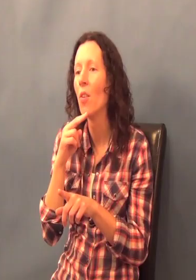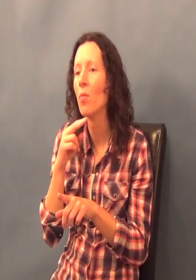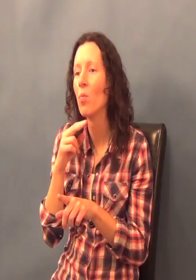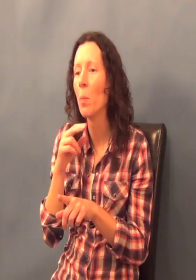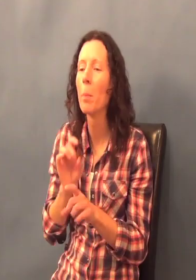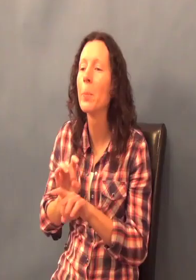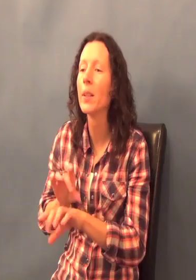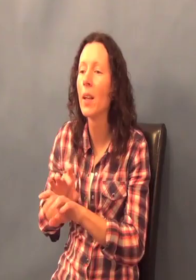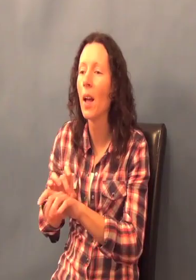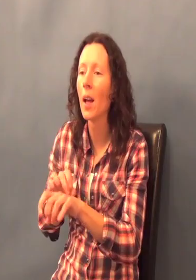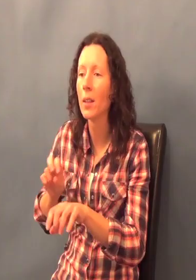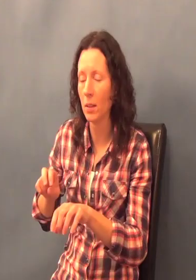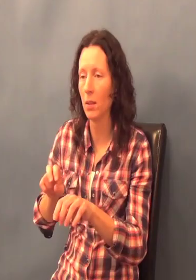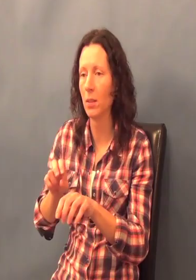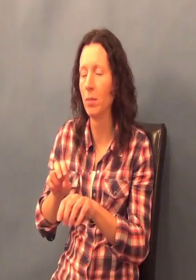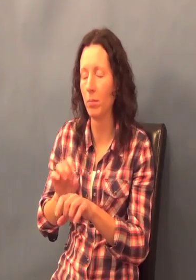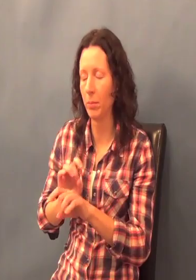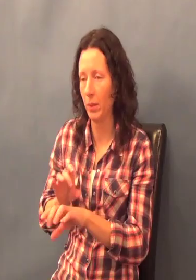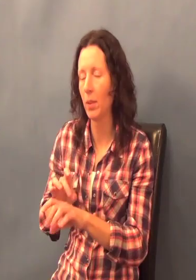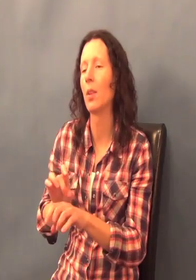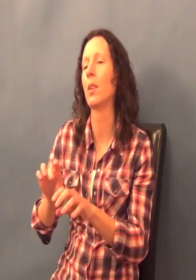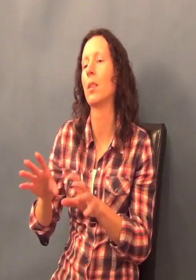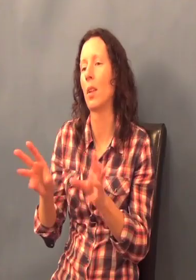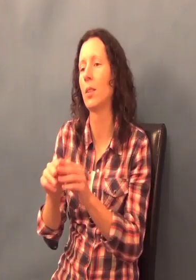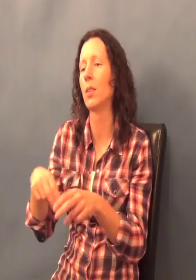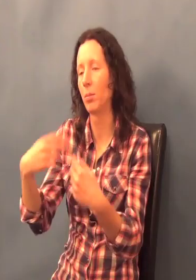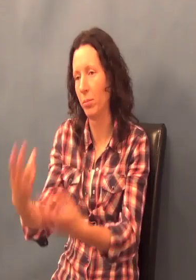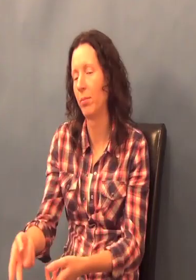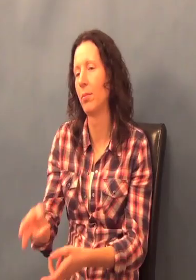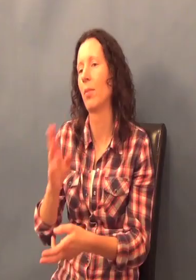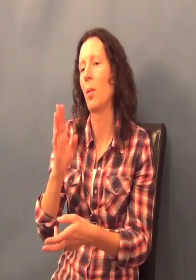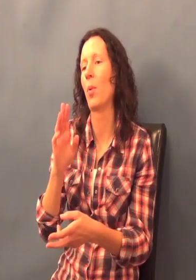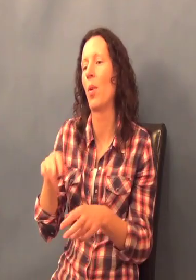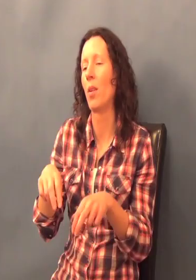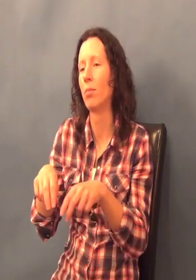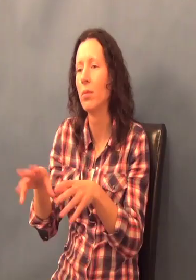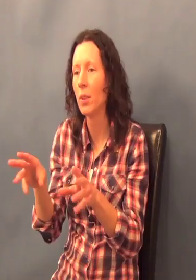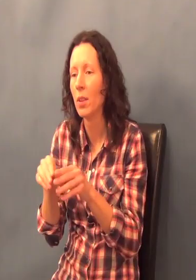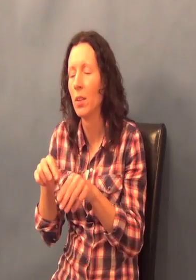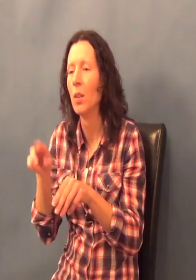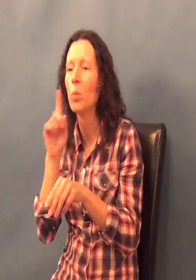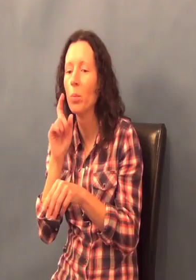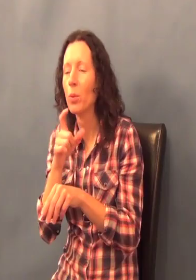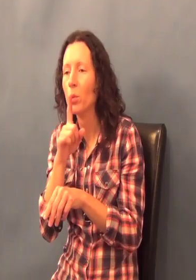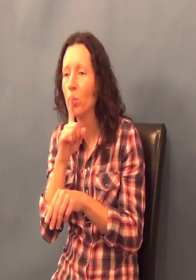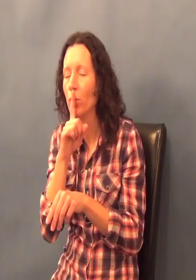Biegną, tak i razem wpadają do wody. Potem w wodzie chłopiec ucisza psa.